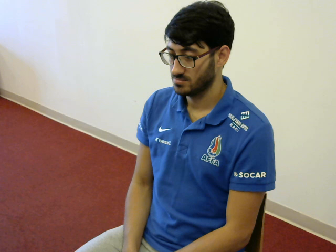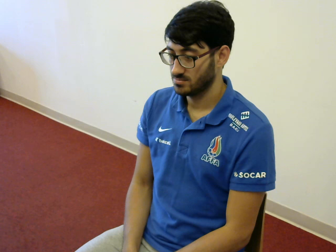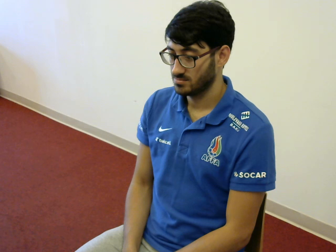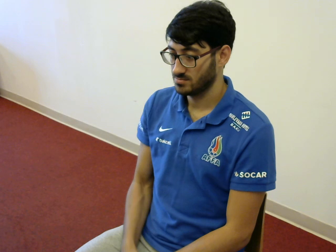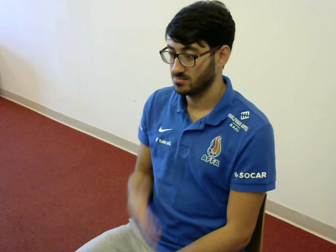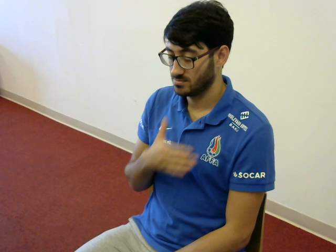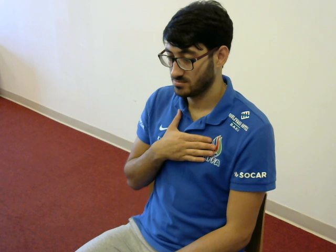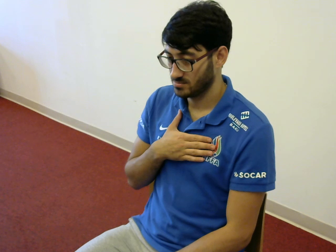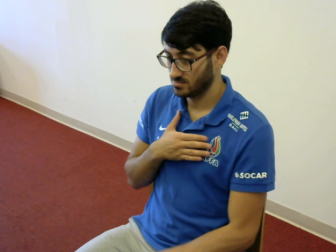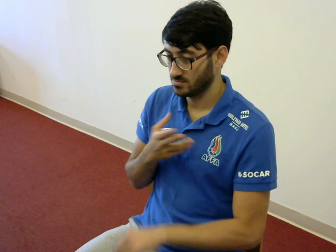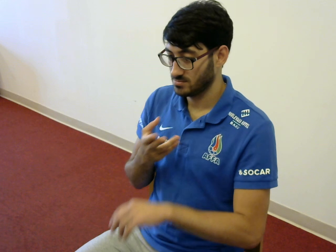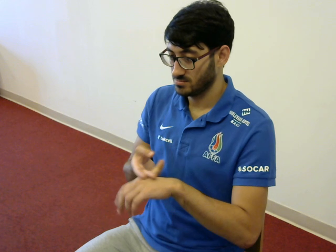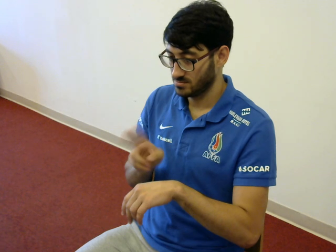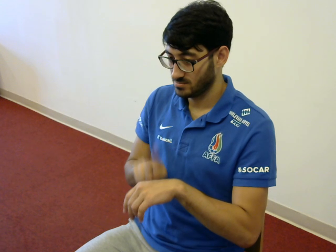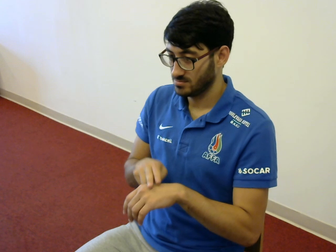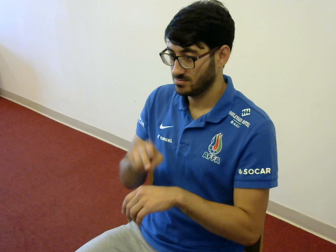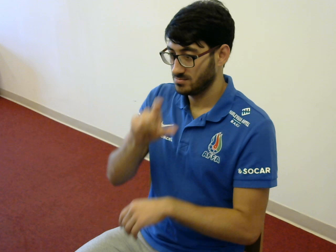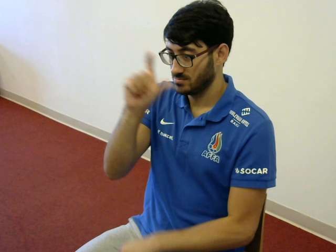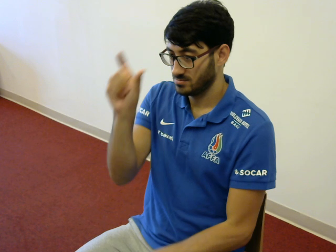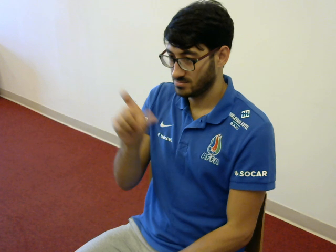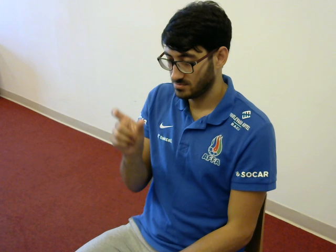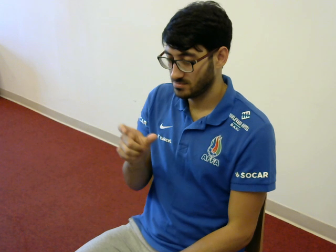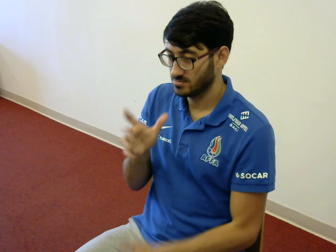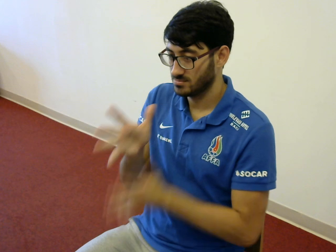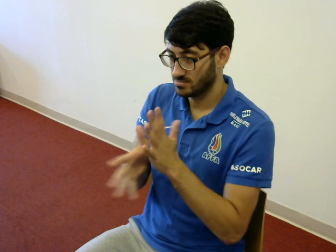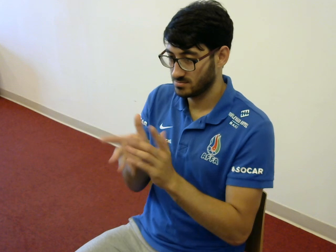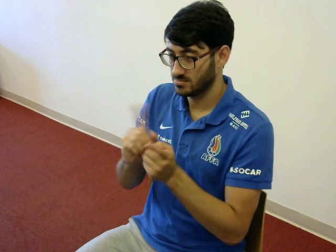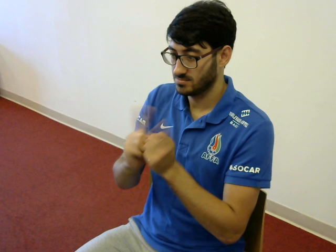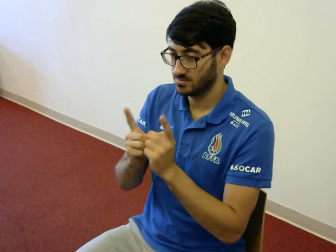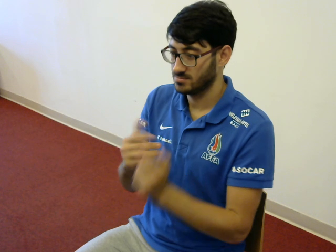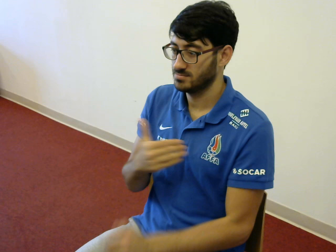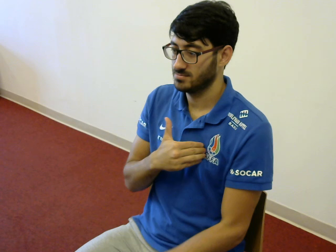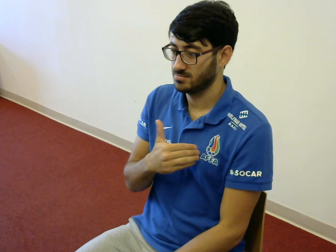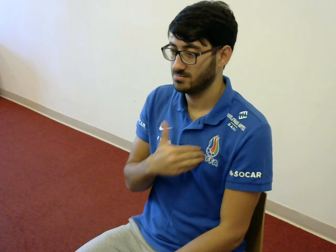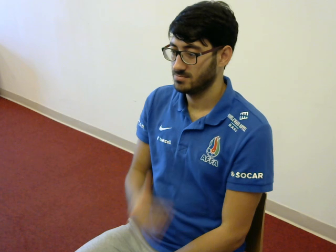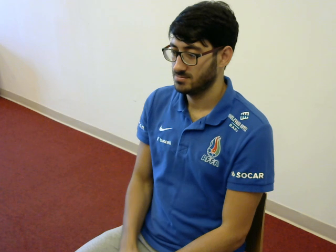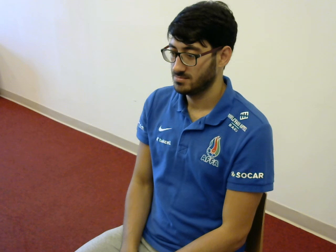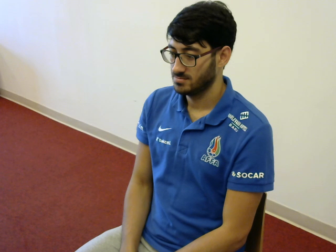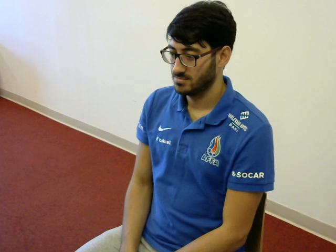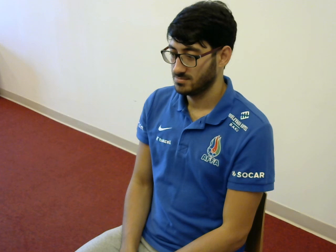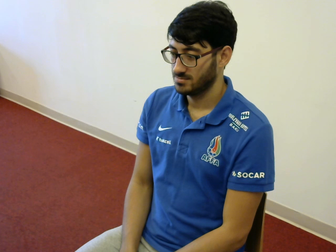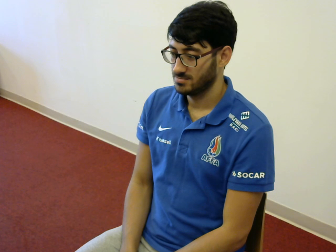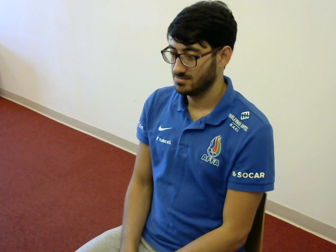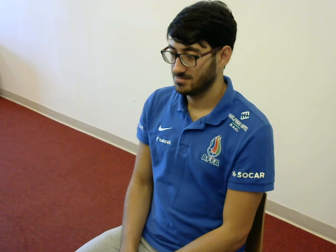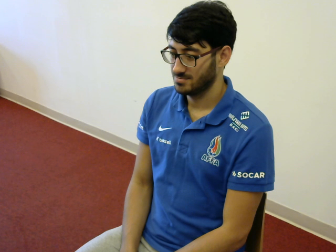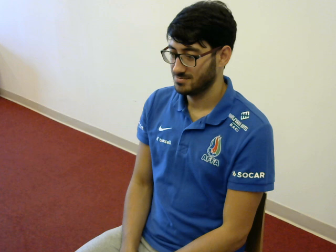Mən bu əsərin surdotərcüməsini istəyirəm